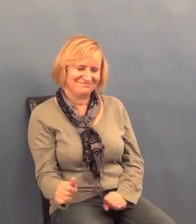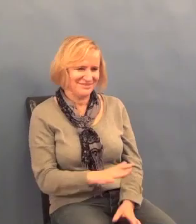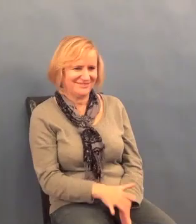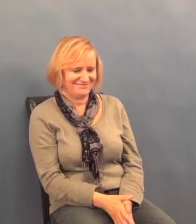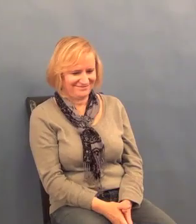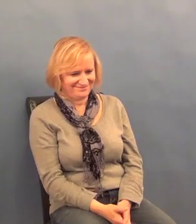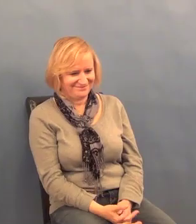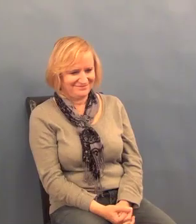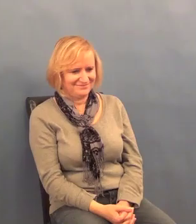Jak to się stało?